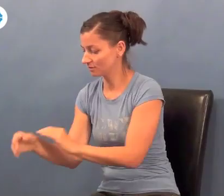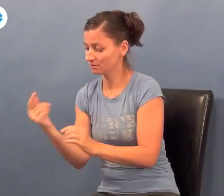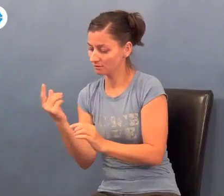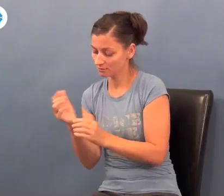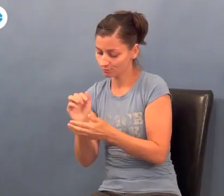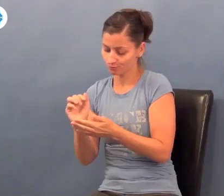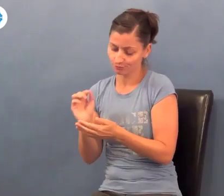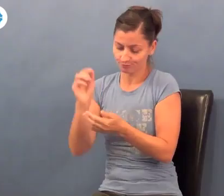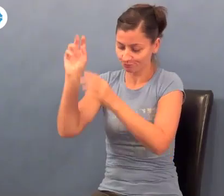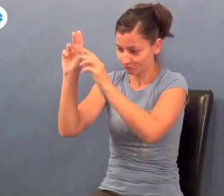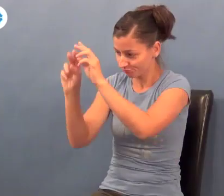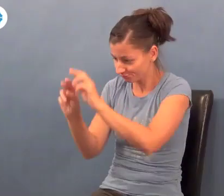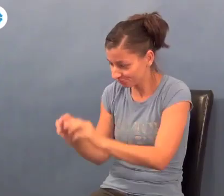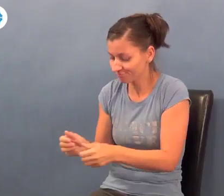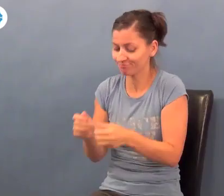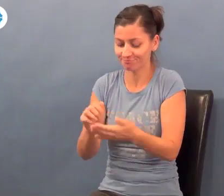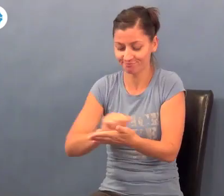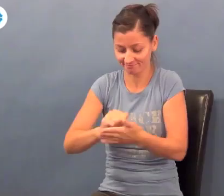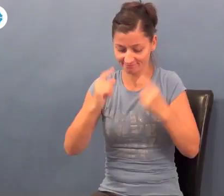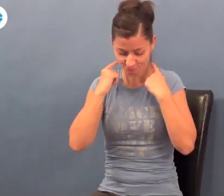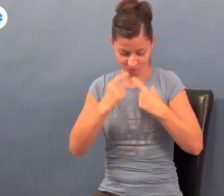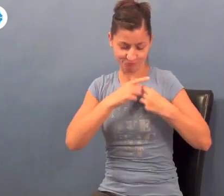Schodzi z drzewa i własną chustką wyciera jabłka.